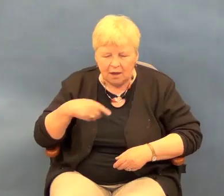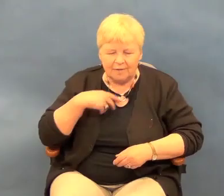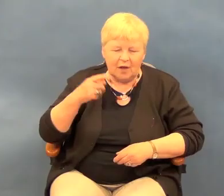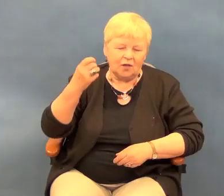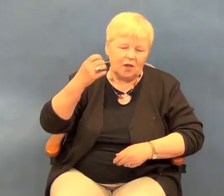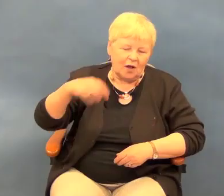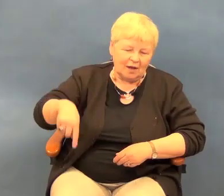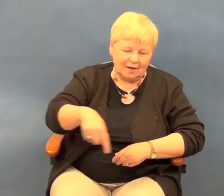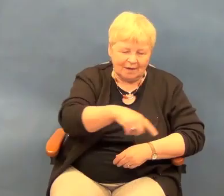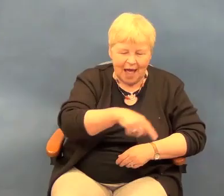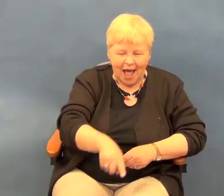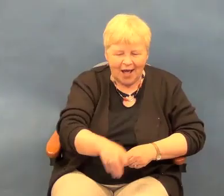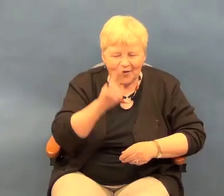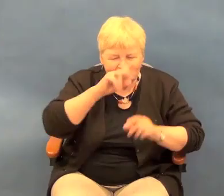A, to są tory.